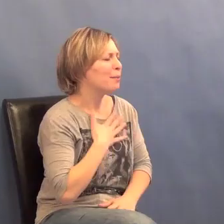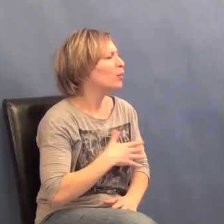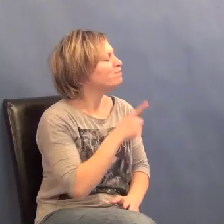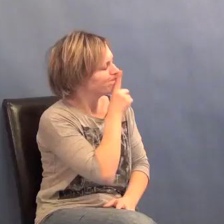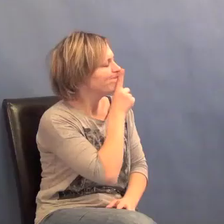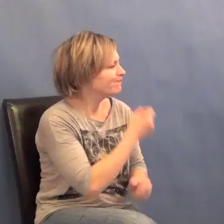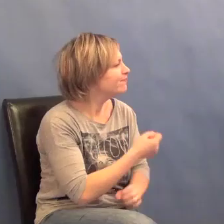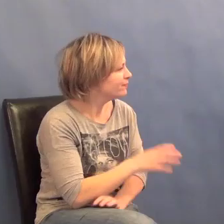Ale cóż, trudno.